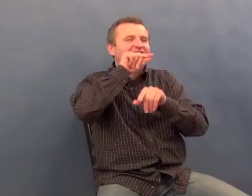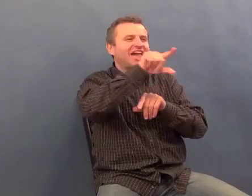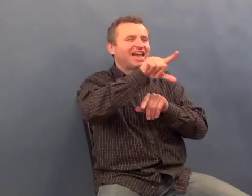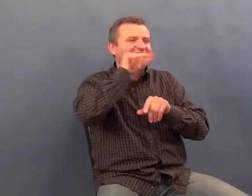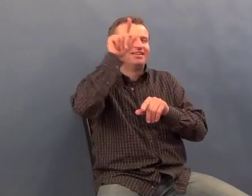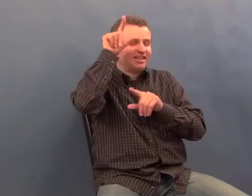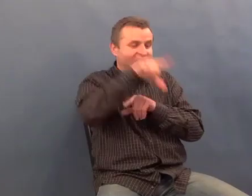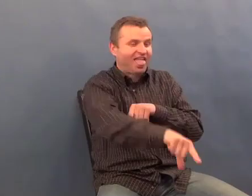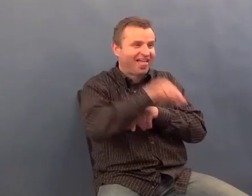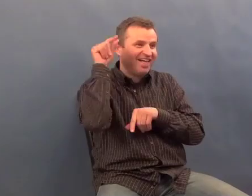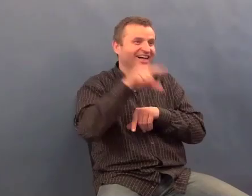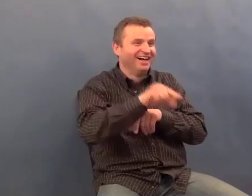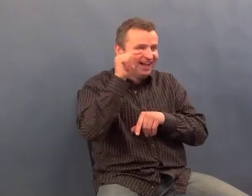Właśnie ten ptak wyskakiwał z zegarka i zabierał jabłka.